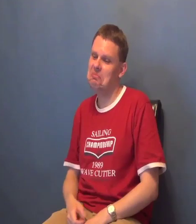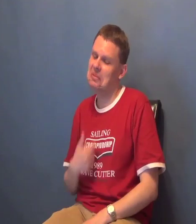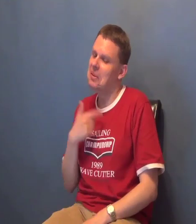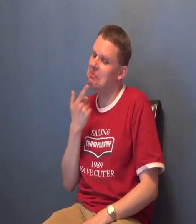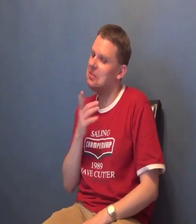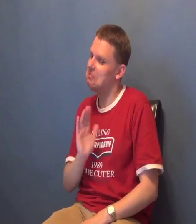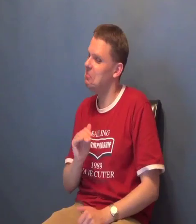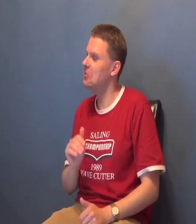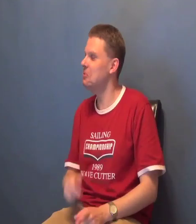Myślę, że tak może to być.